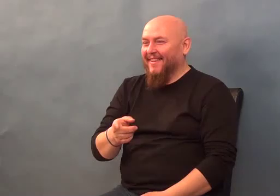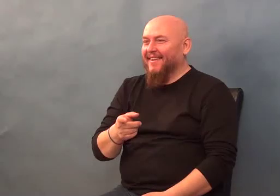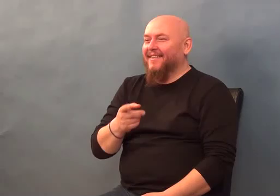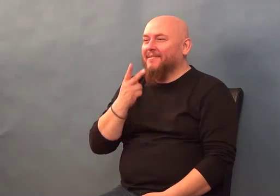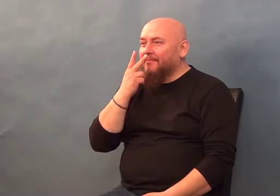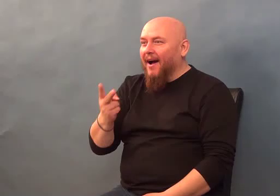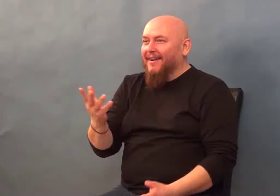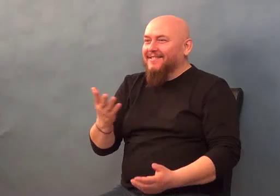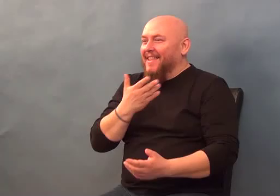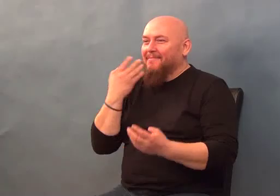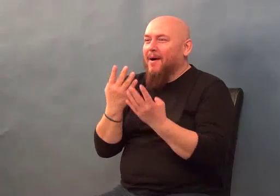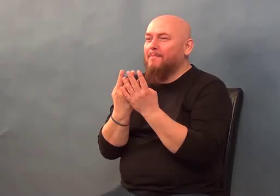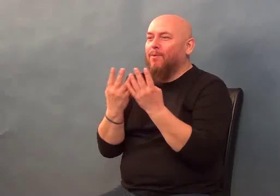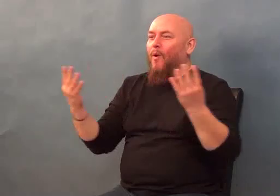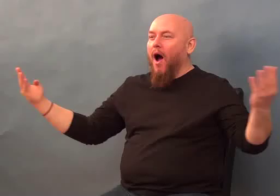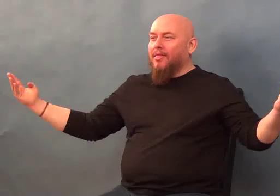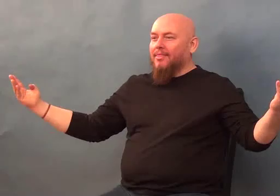Widzi, że nie ma płotu.